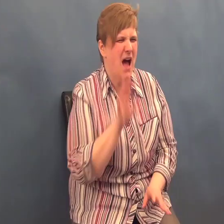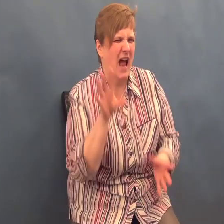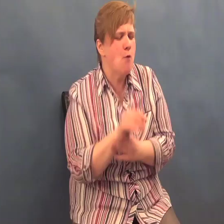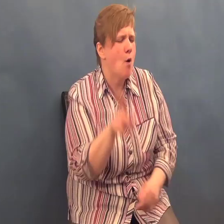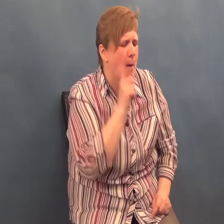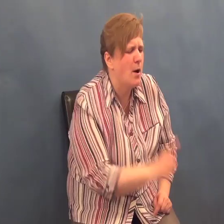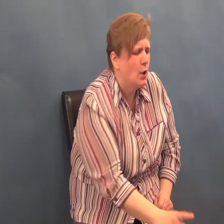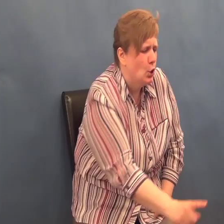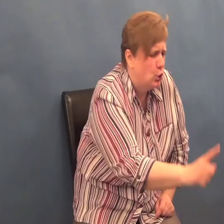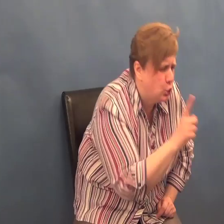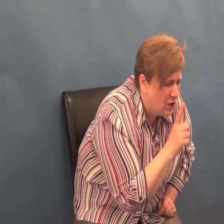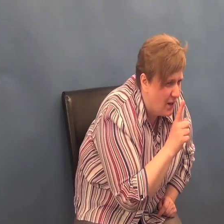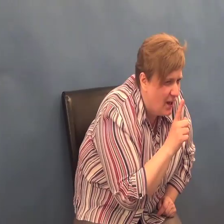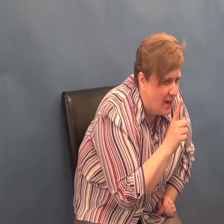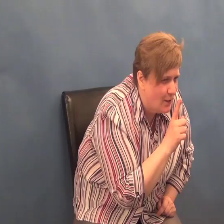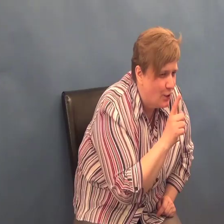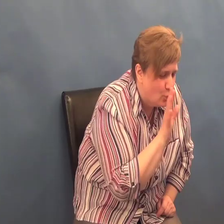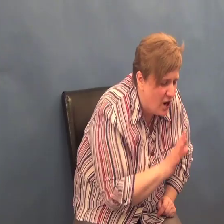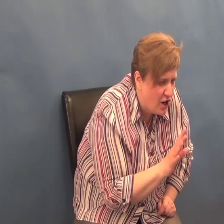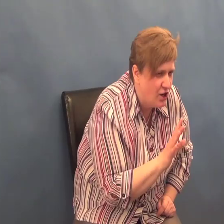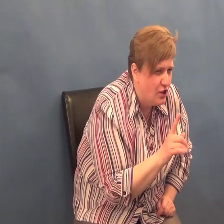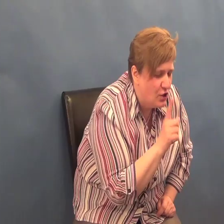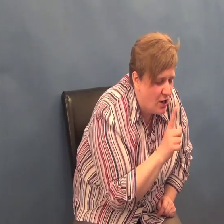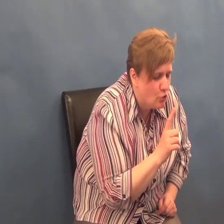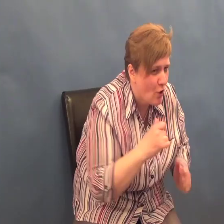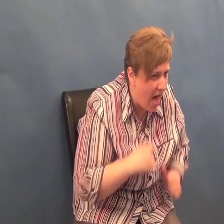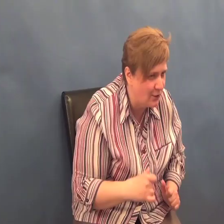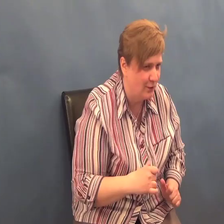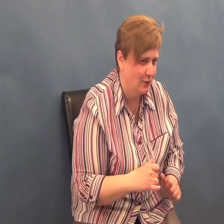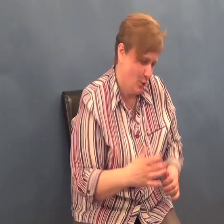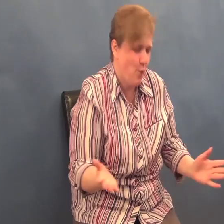Chłopiec zaczął uspokajać psa, kazał mu być cicho i czekać.